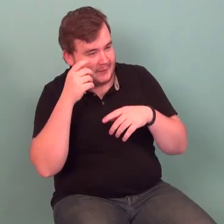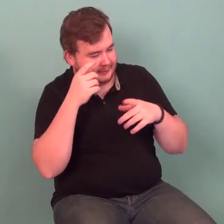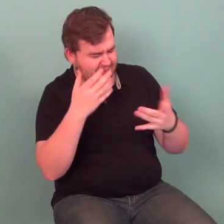Nie!